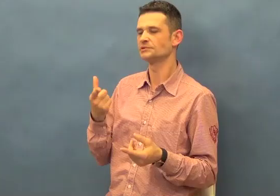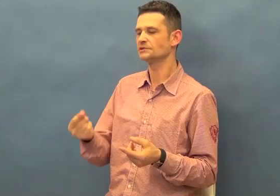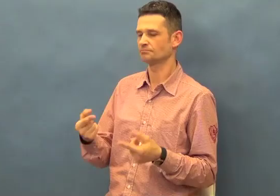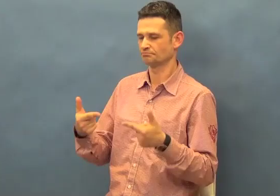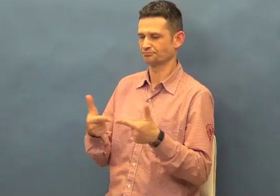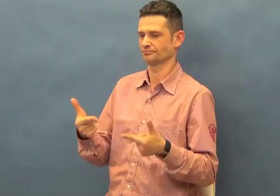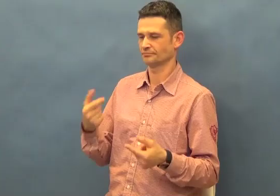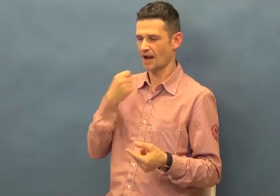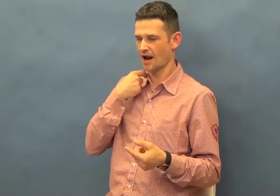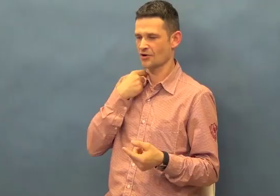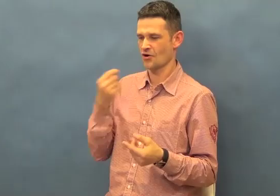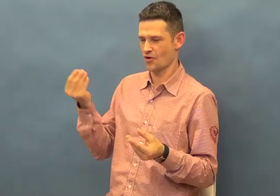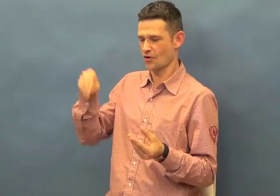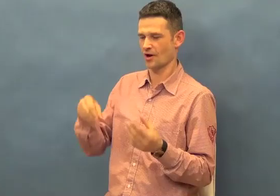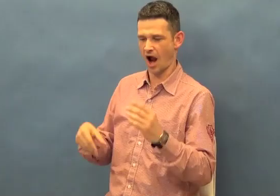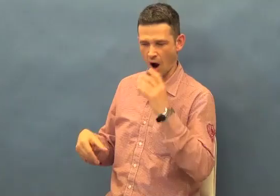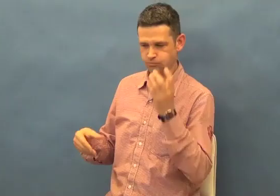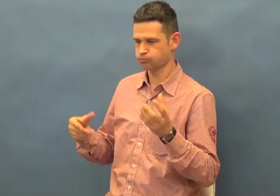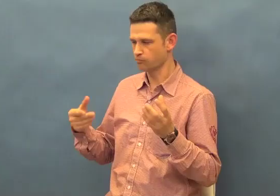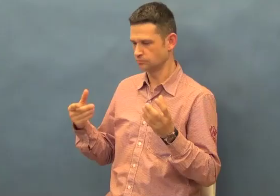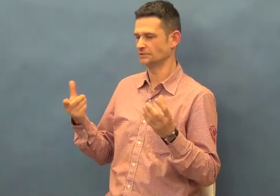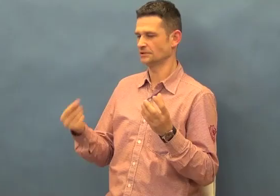To razem pasuje: alkohol i jedzenie.